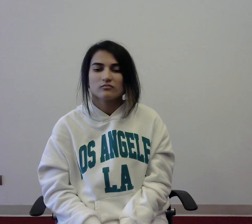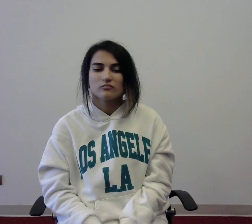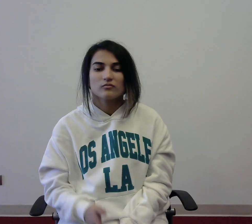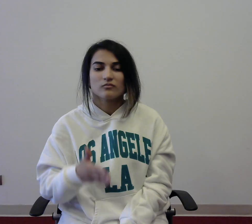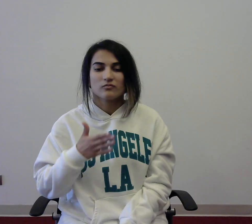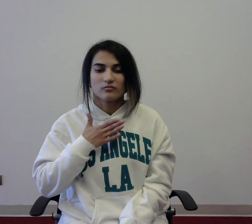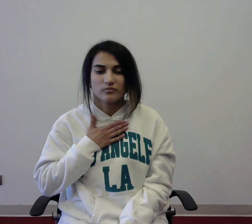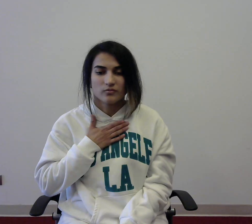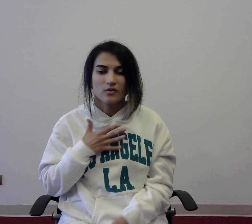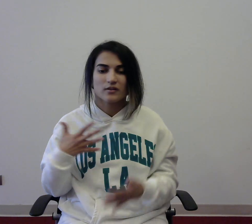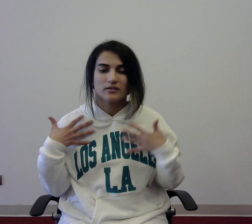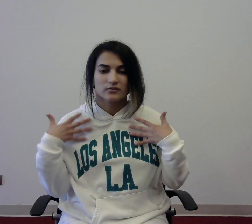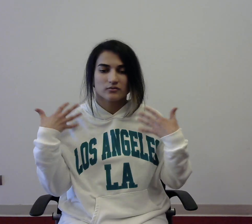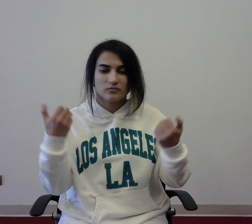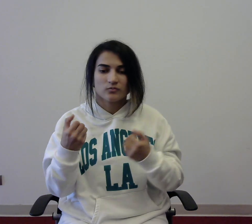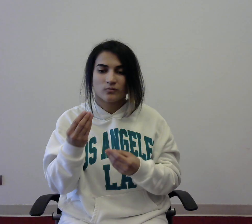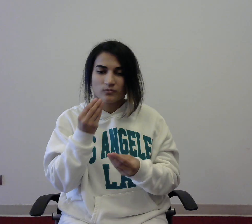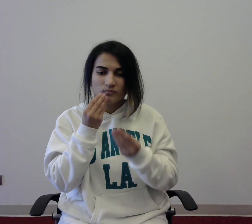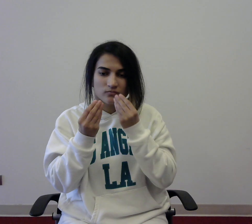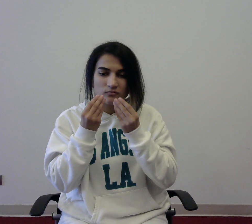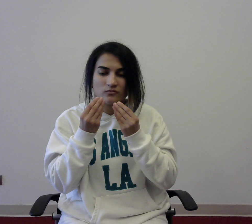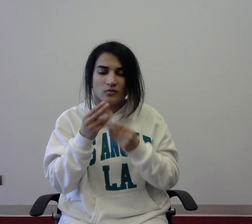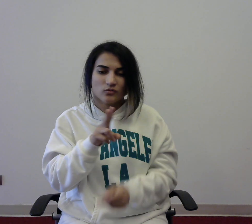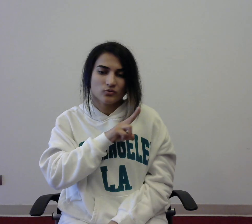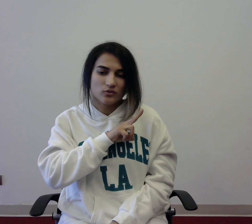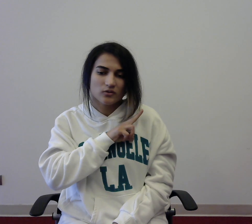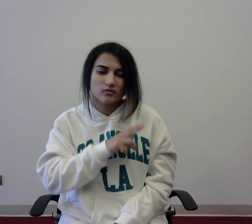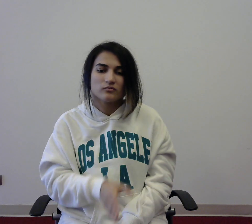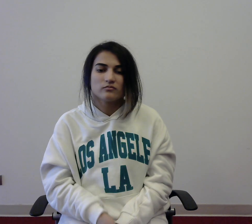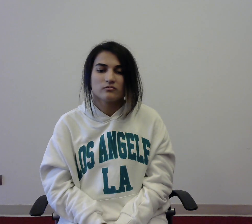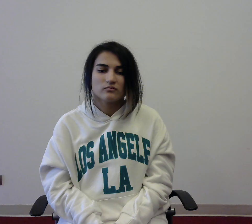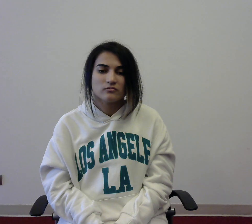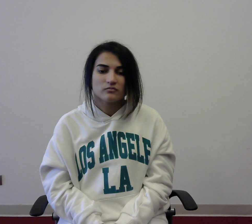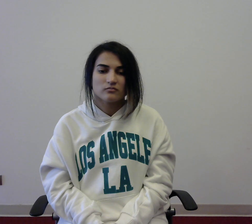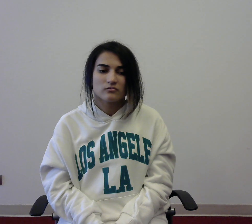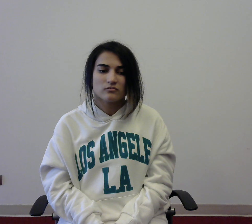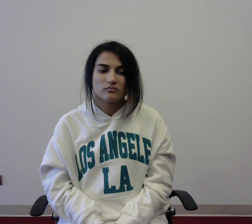Mən sağlam qidalanmağı sevirəm